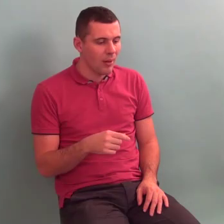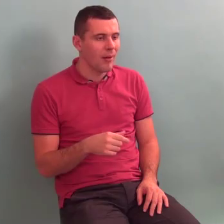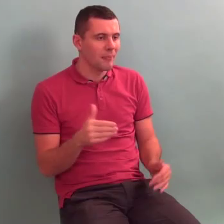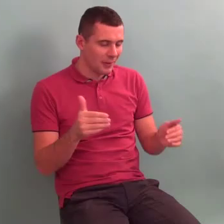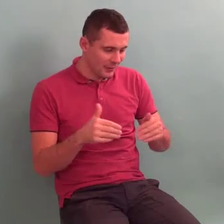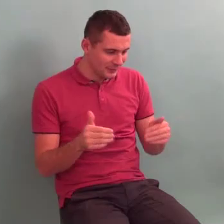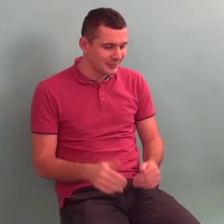A... możliwe.